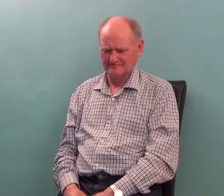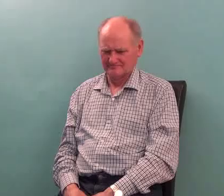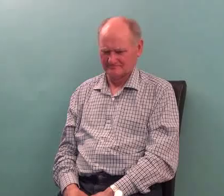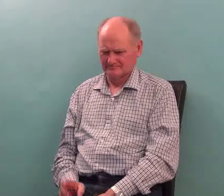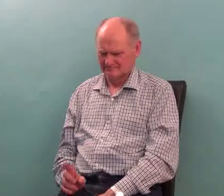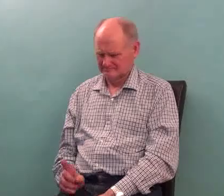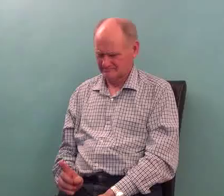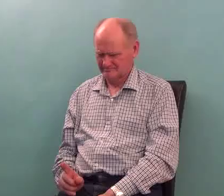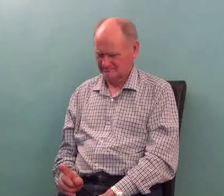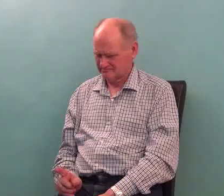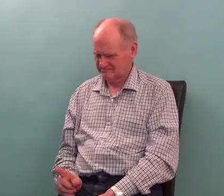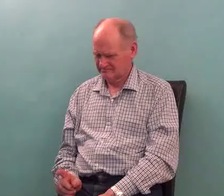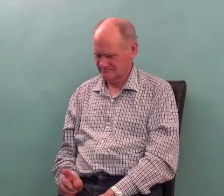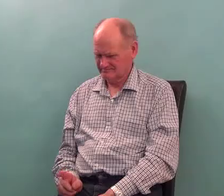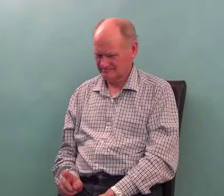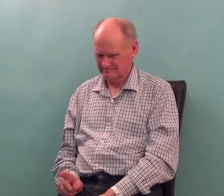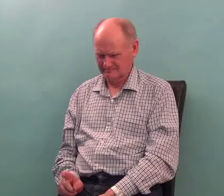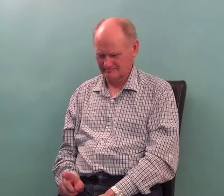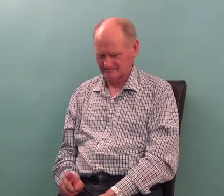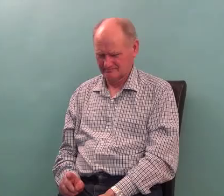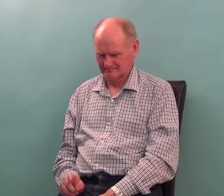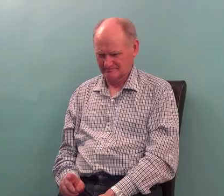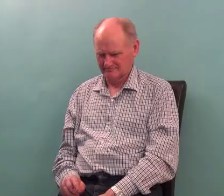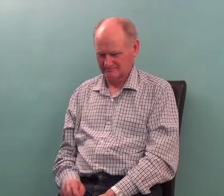Zaraz, zaraz...